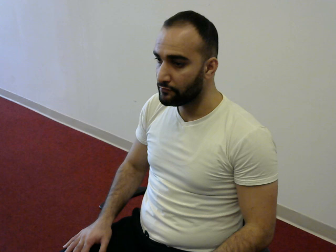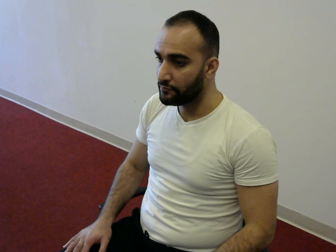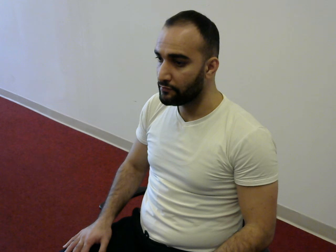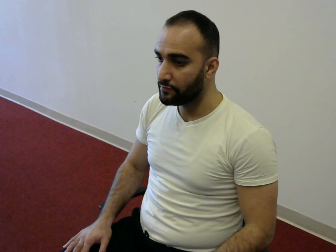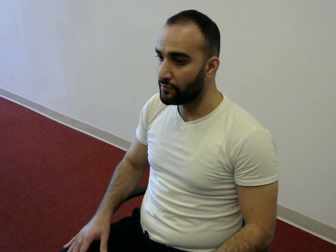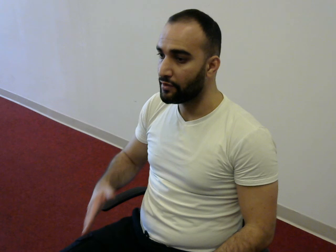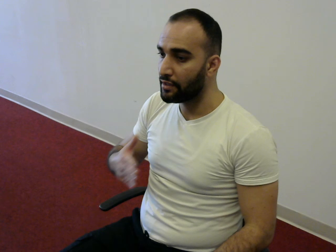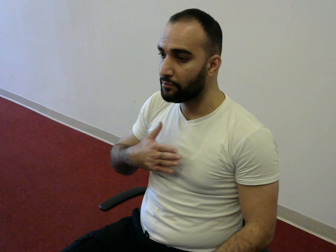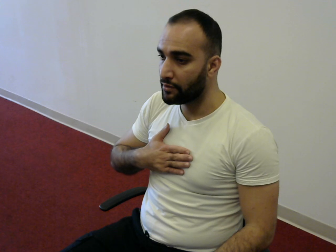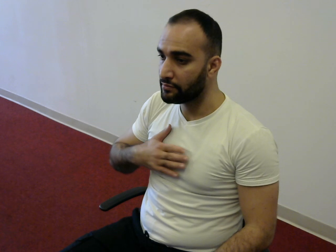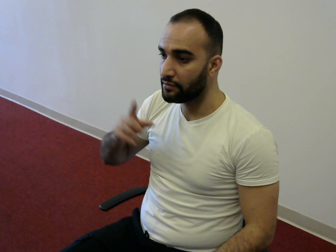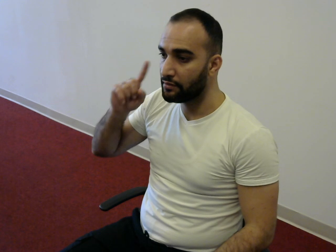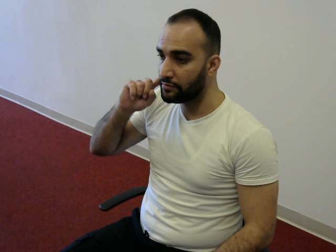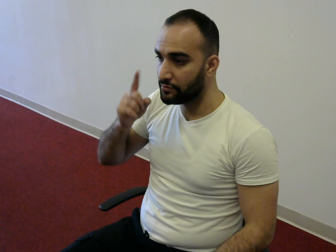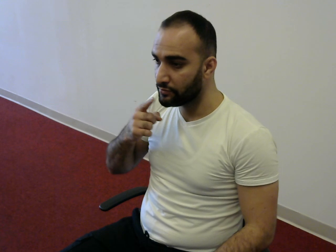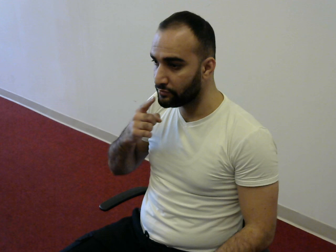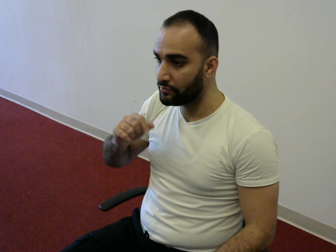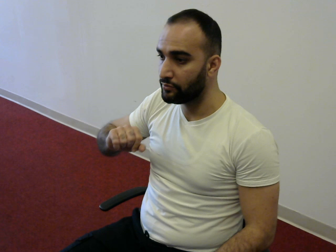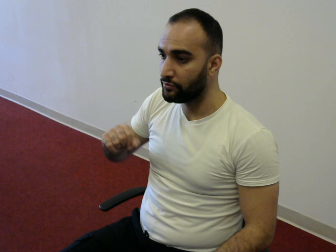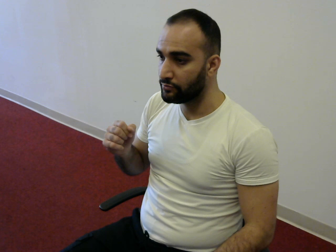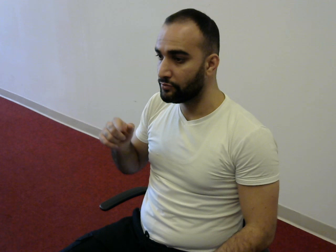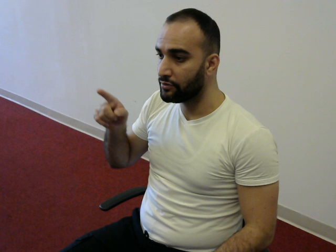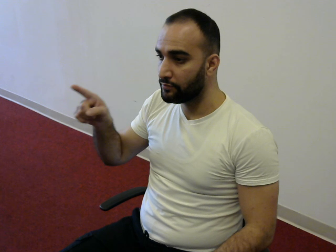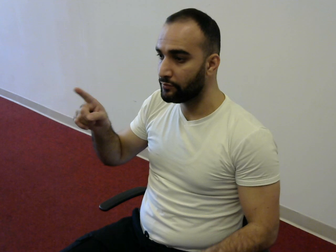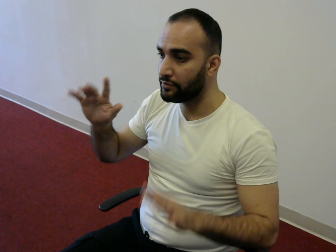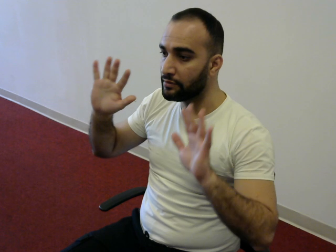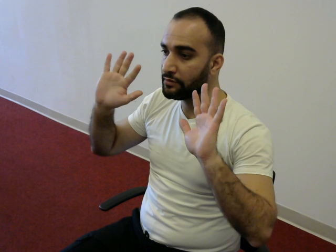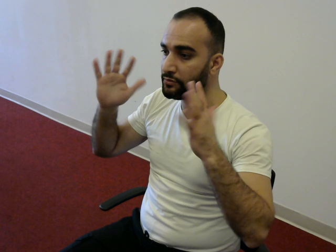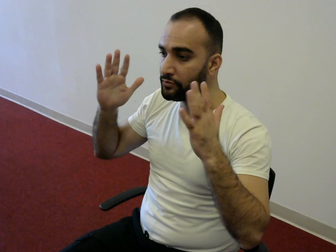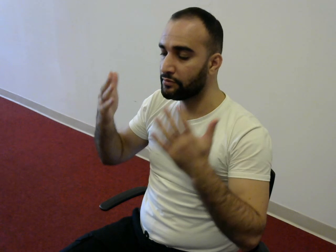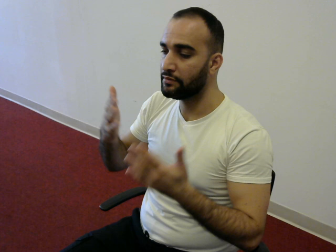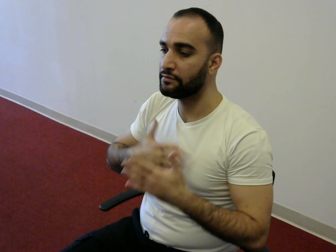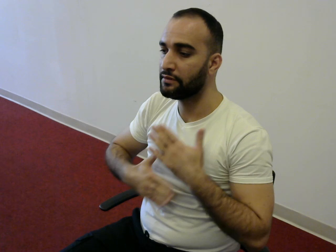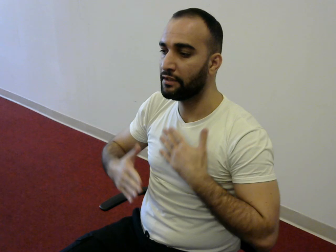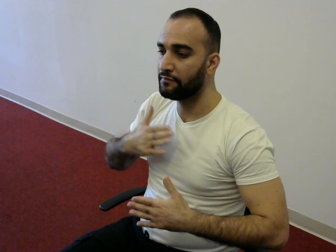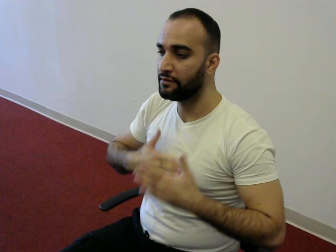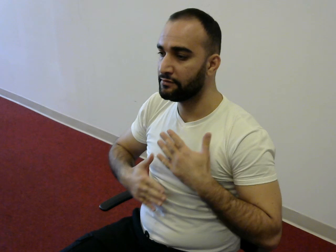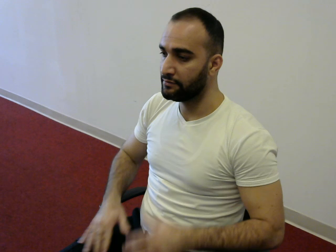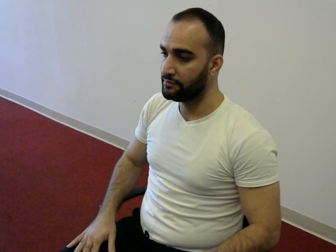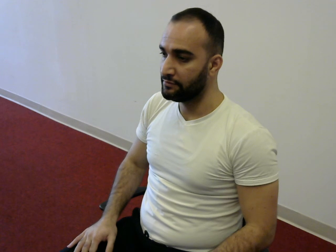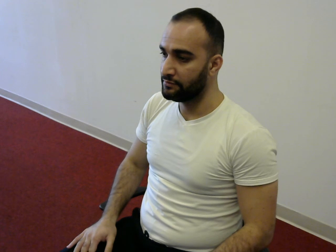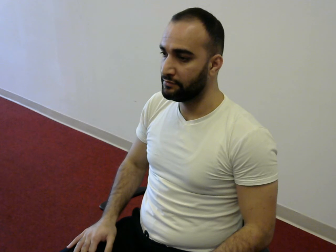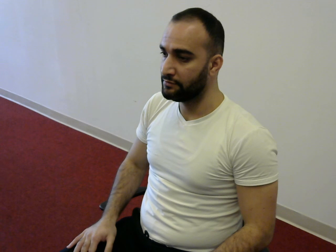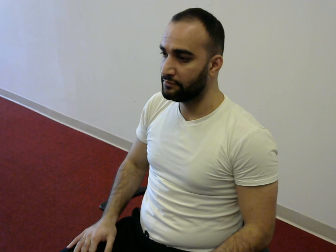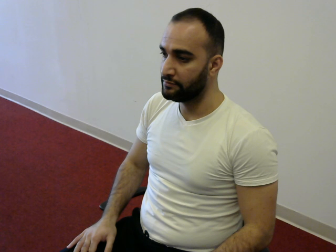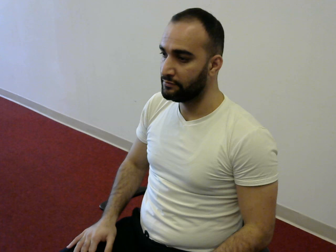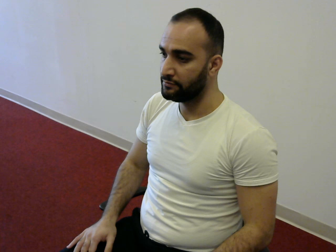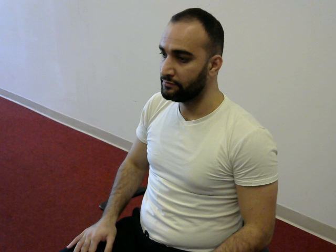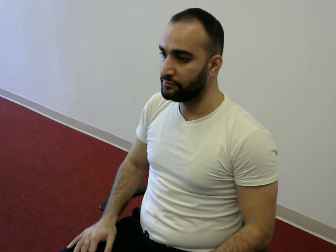Mənim eşitmə məhdudiyyətli dostlarım bu xəbərə sevinəcək